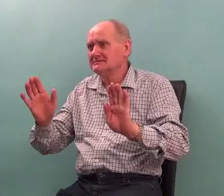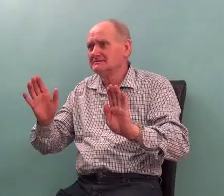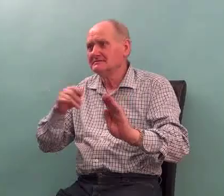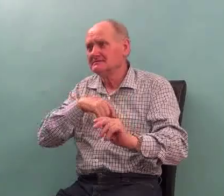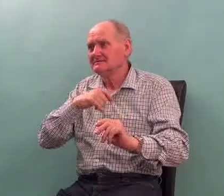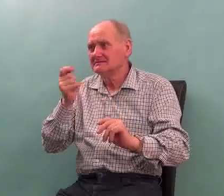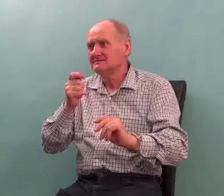Pokazać dokument.